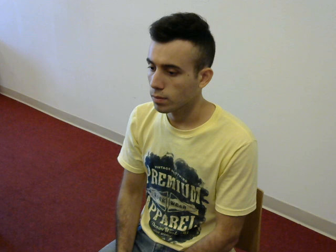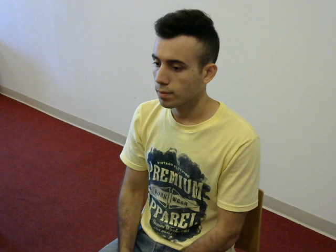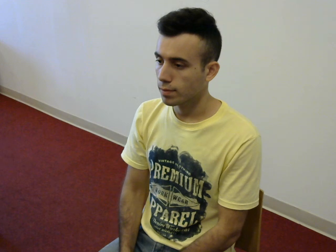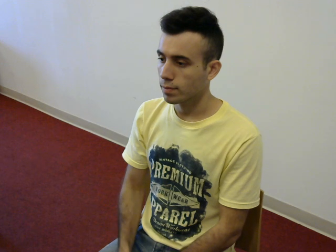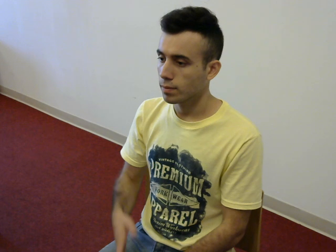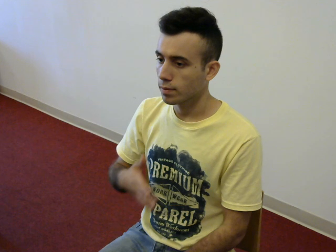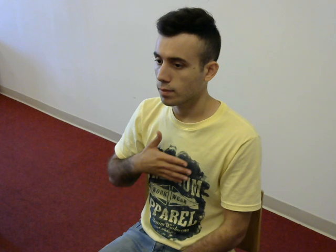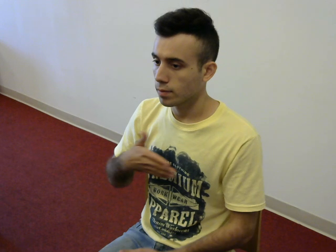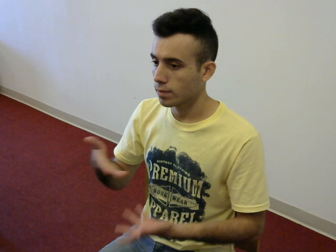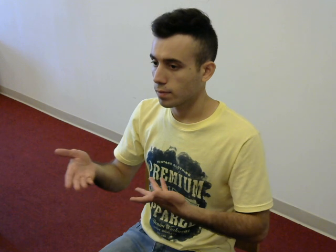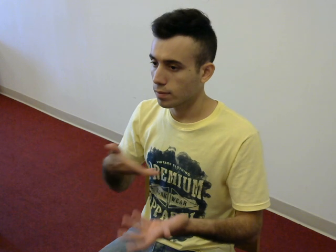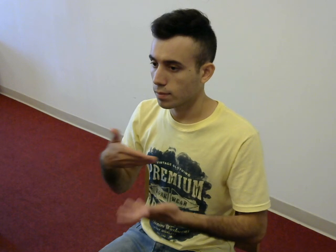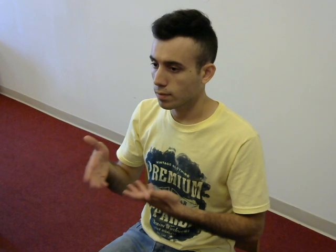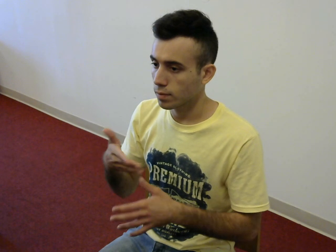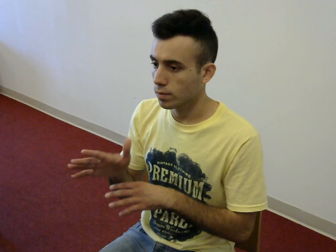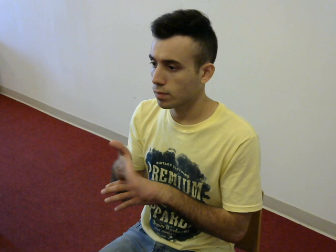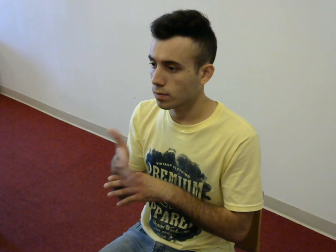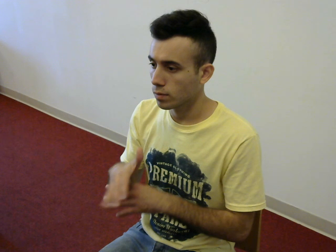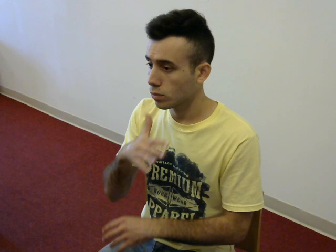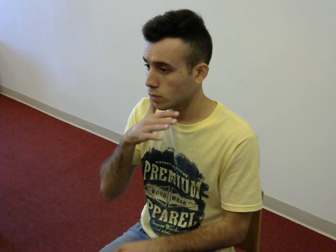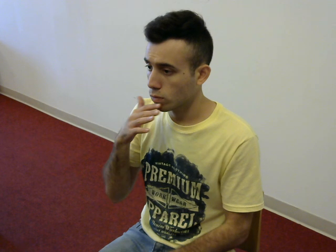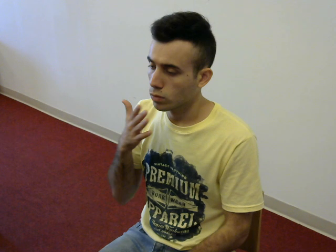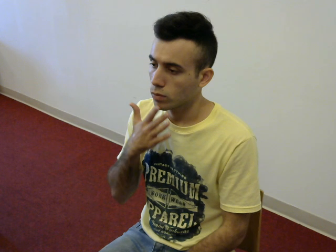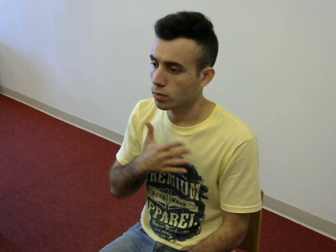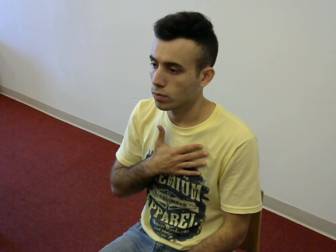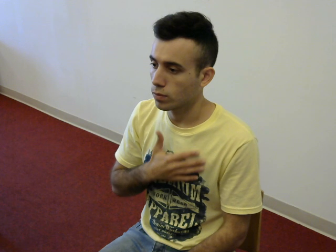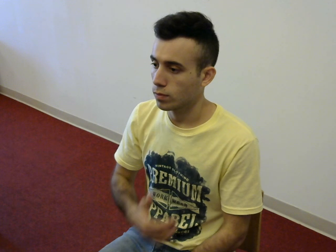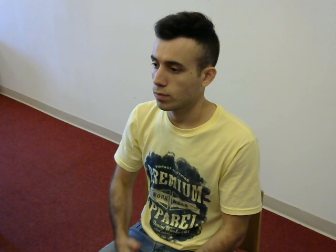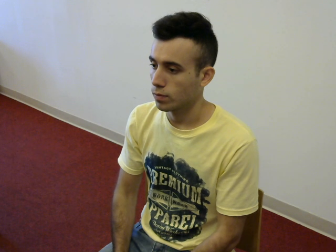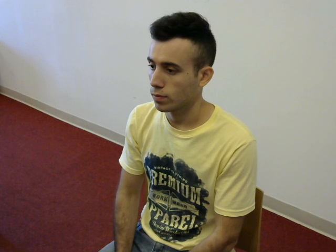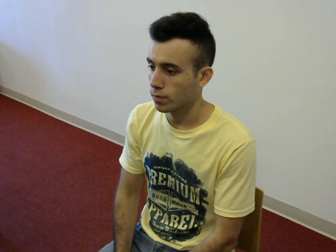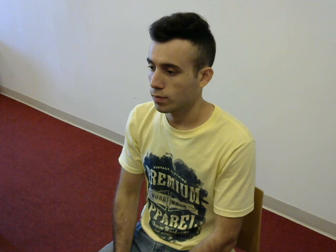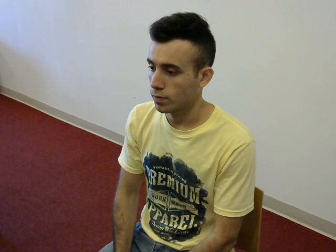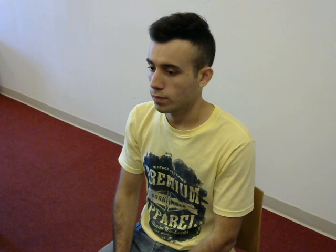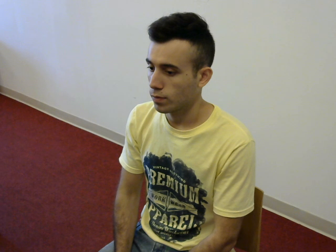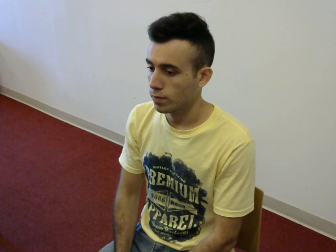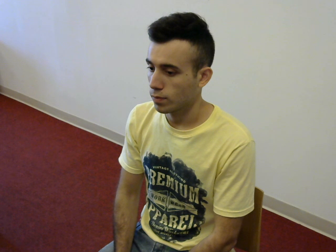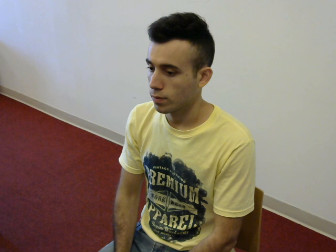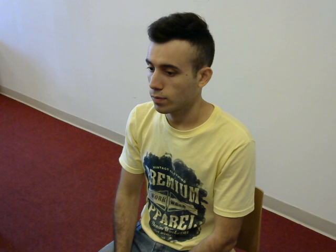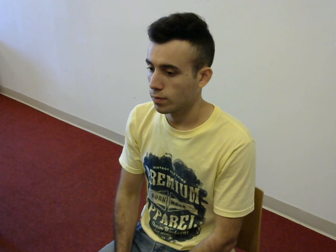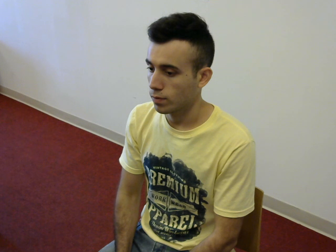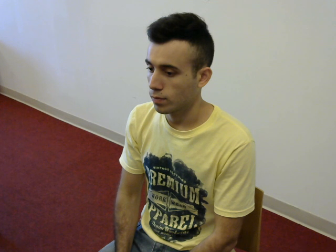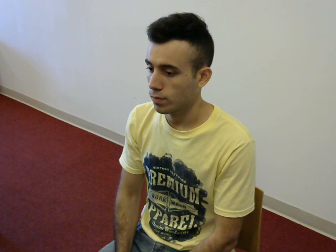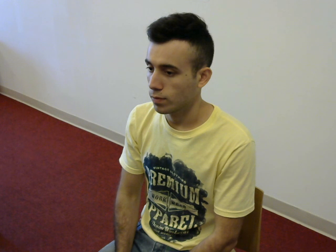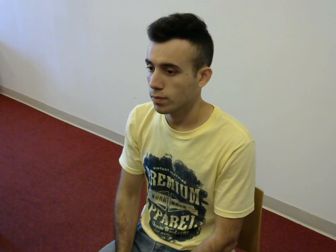Mən piyada gəzməyi çox sevirəm